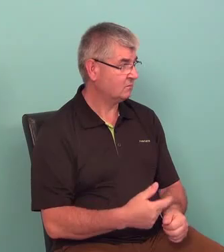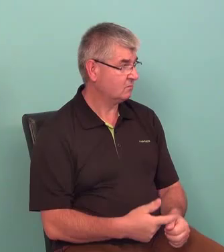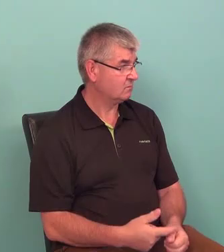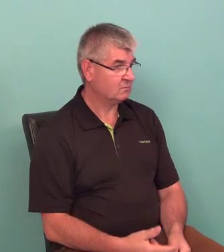Dwudziestego trzeciego.